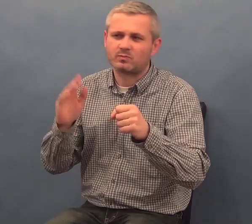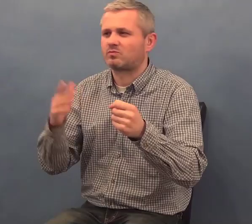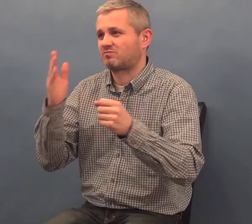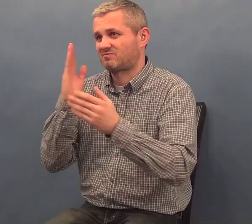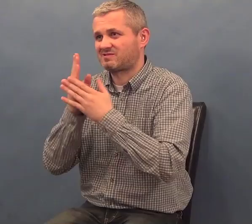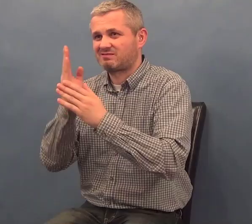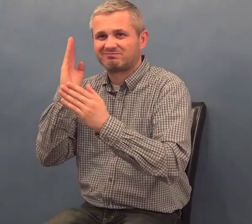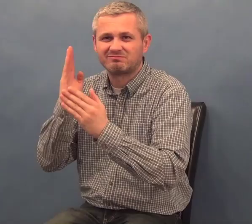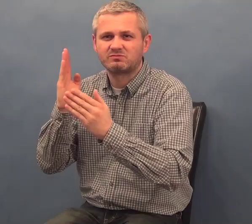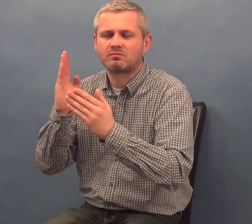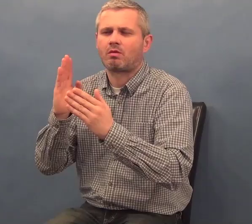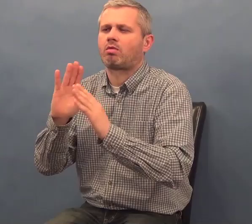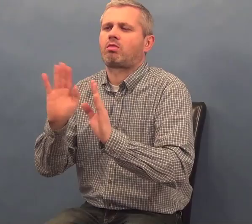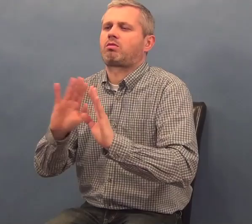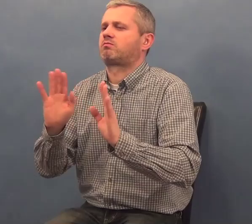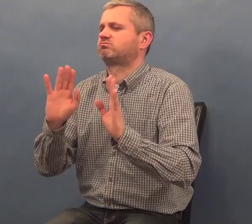Chcą wyważyć drzwi toporem, ale jednak tego nie zrobili.